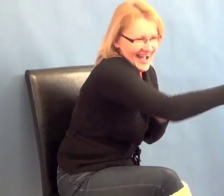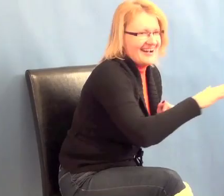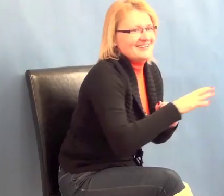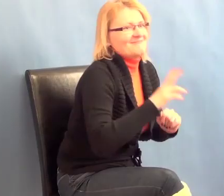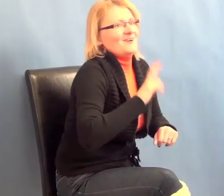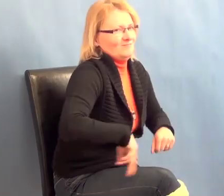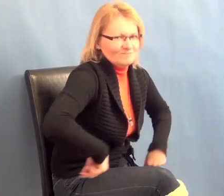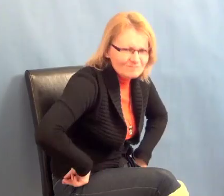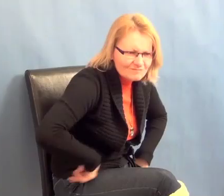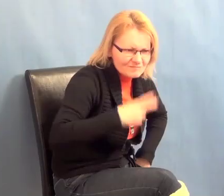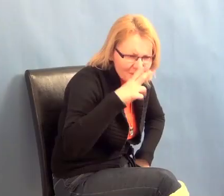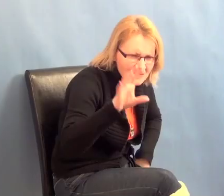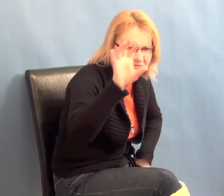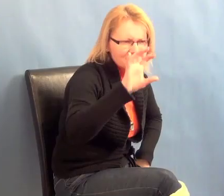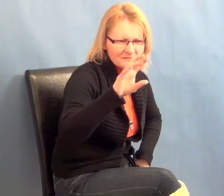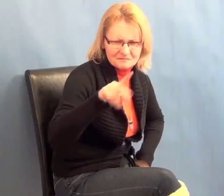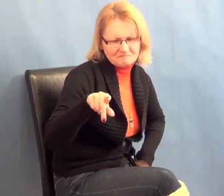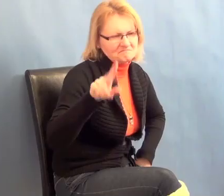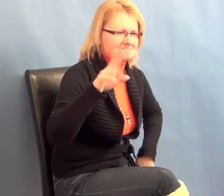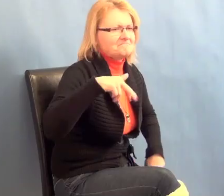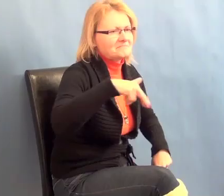Policjant nadal tak stał, przyglądał się, machnął ręką i poszedł.